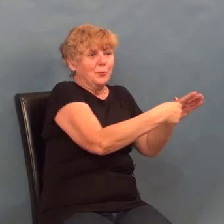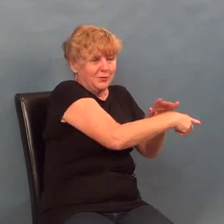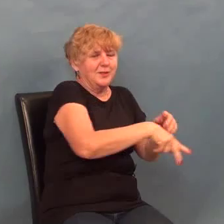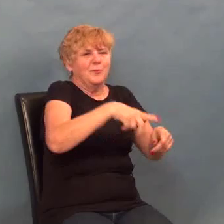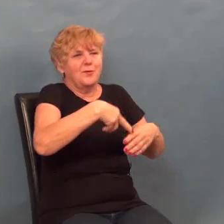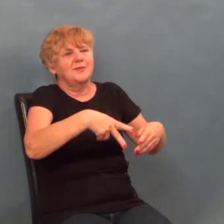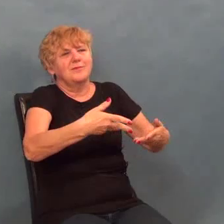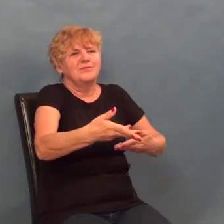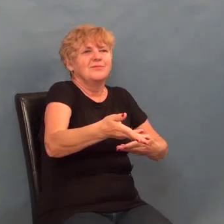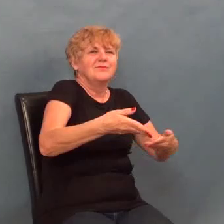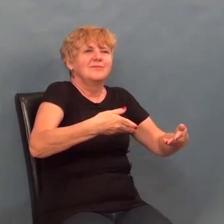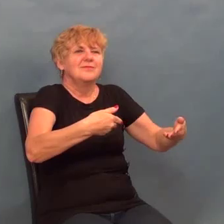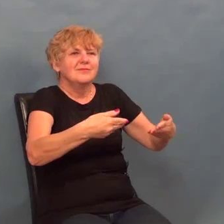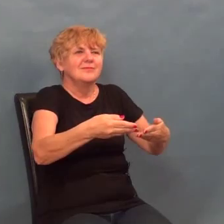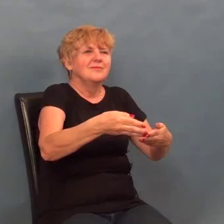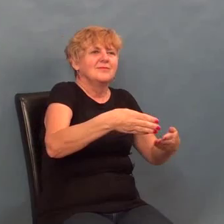Policjant idzie dalej.